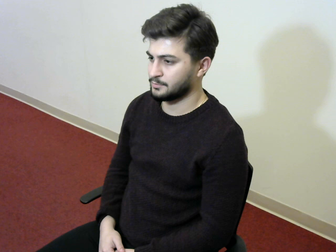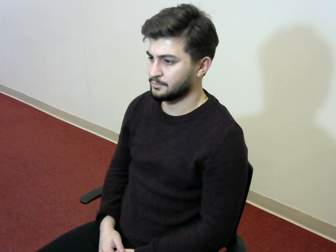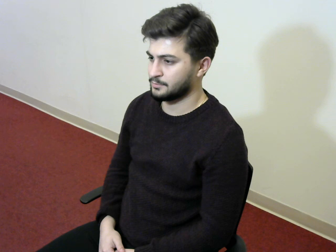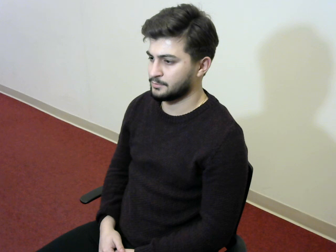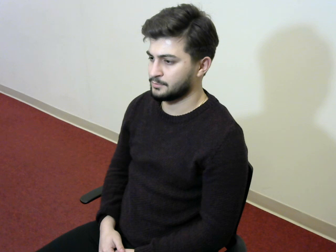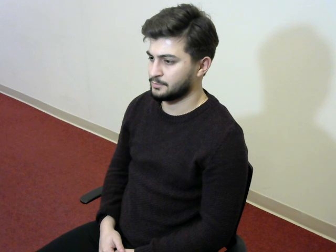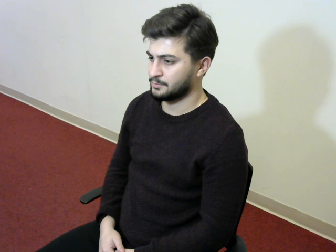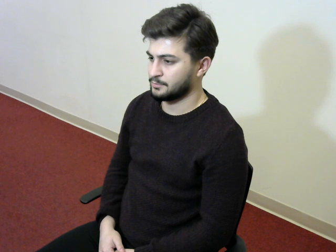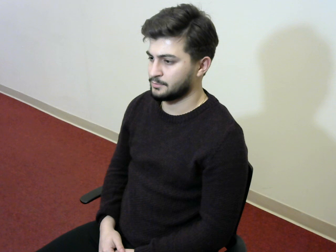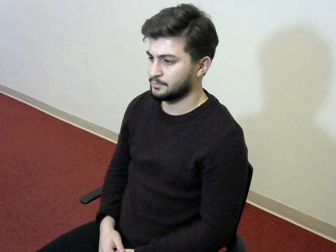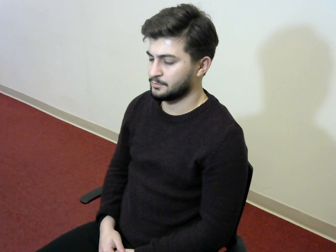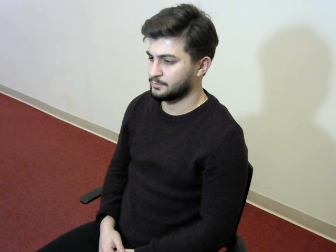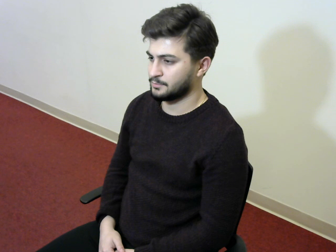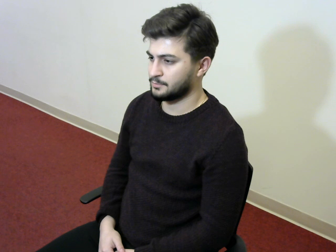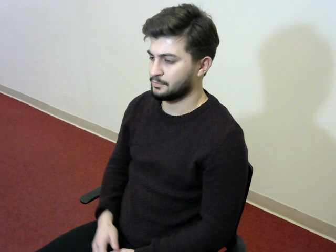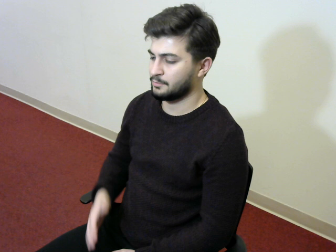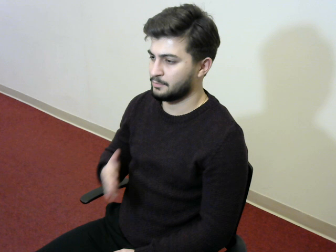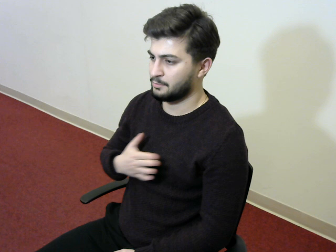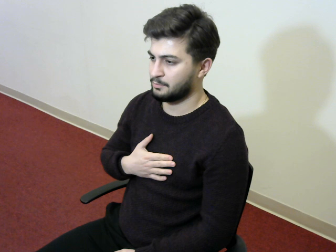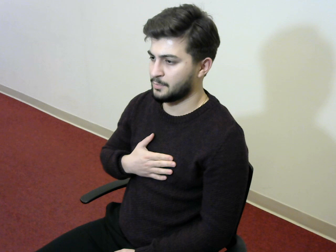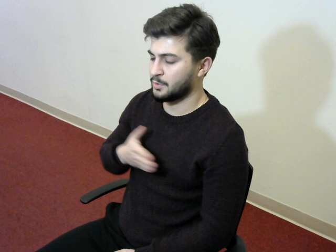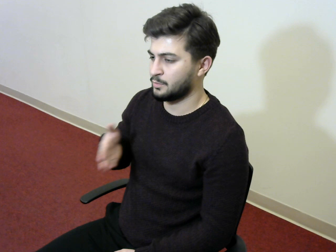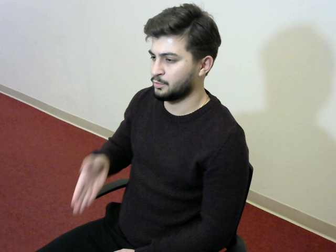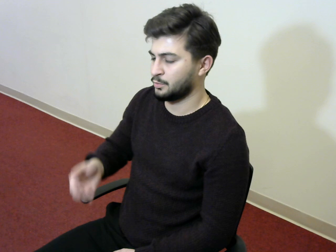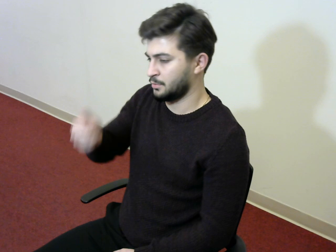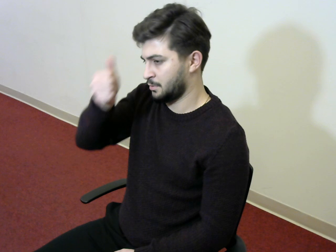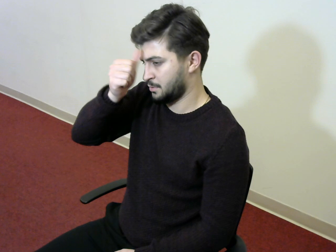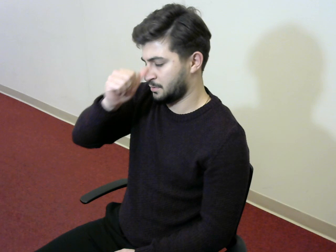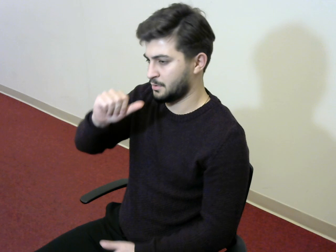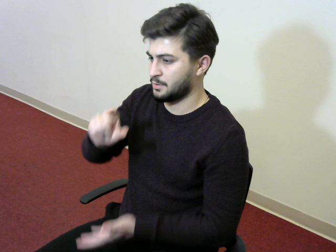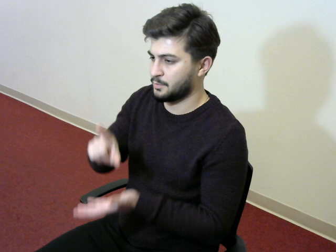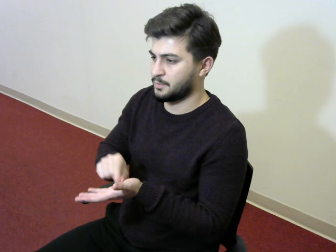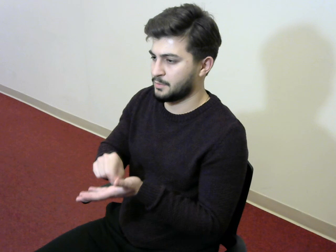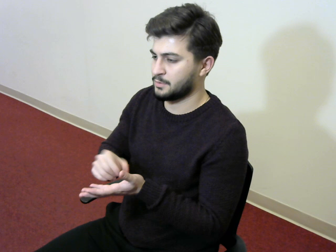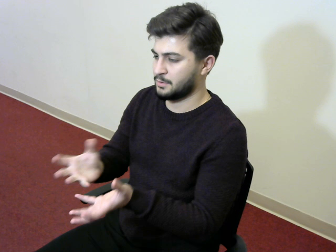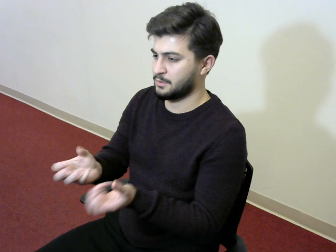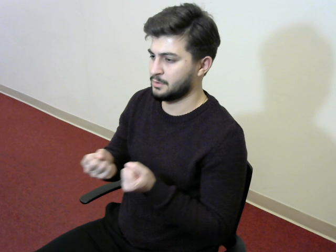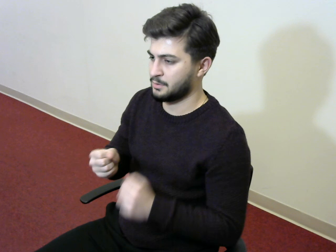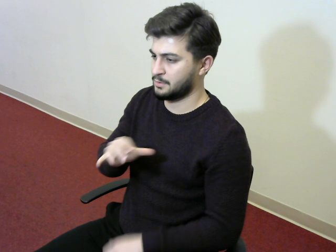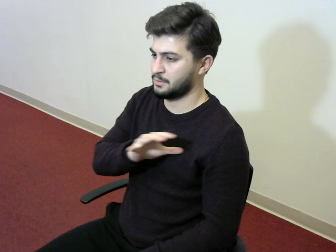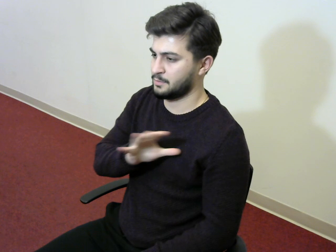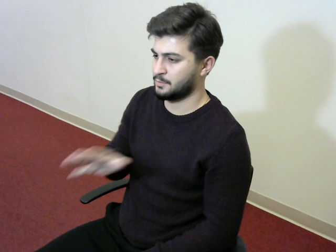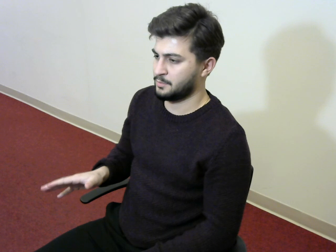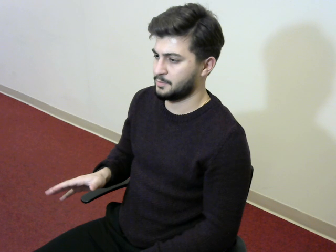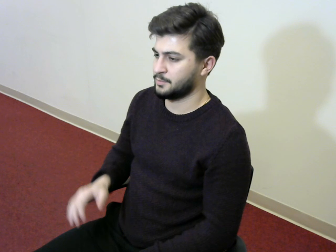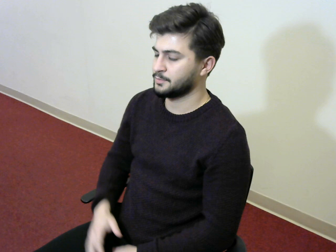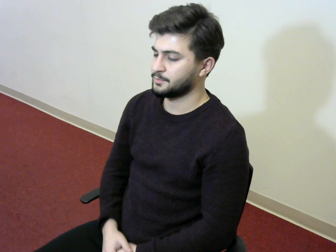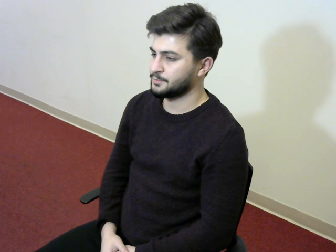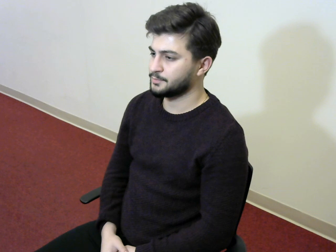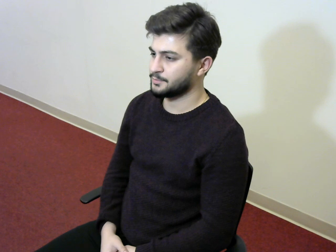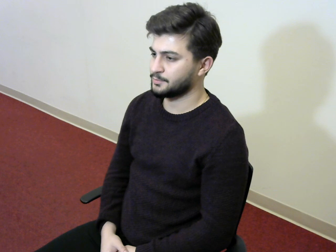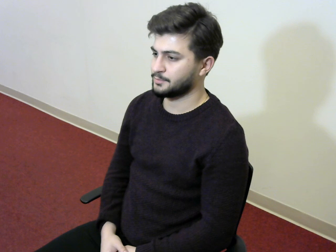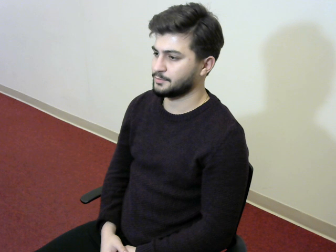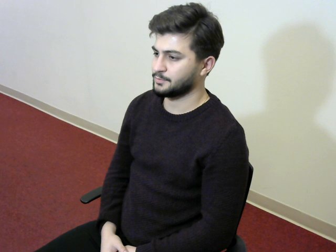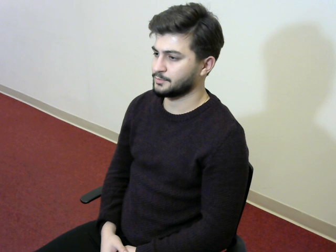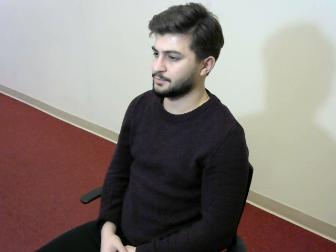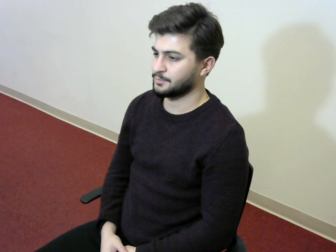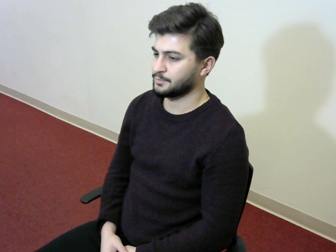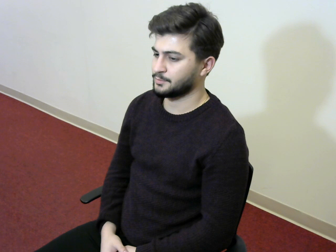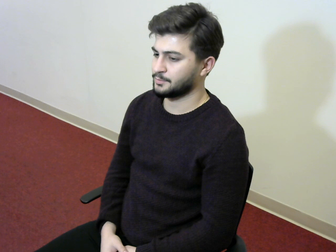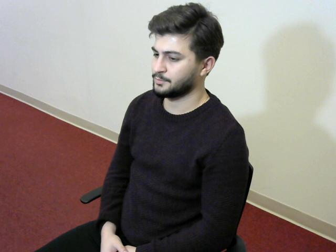Mən bu ay pensiya almamışam